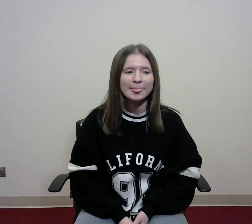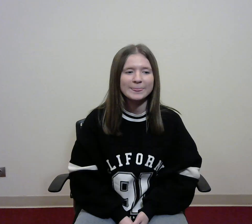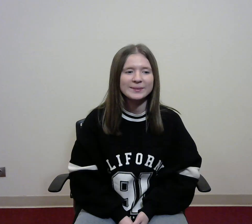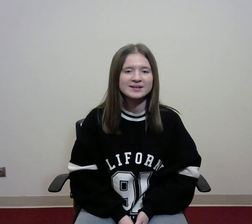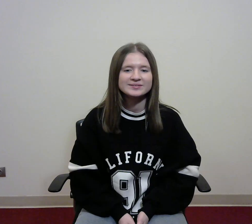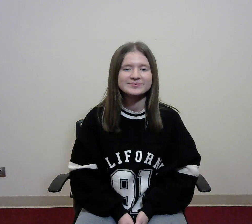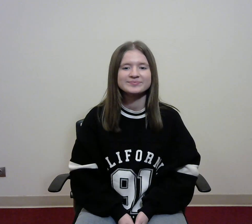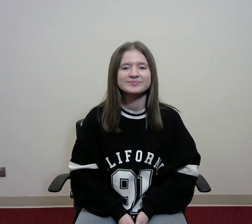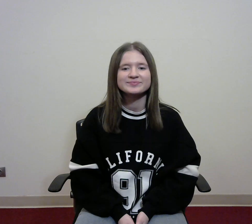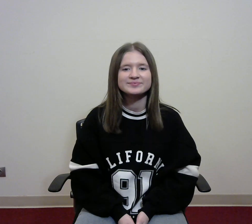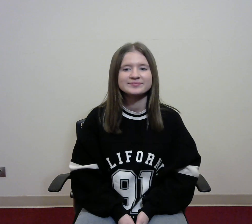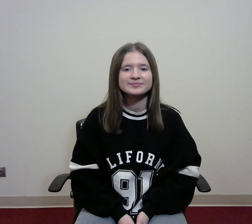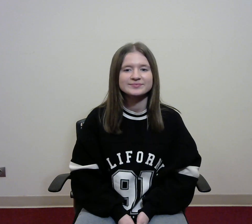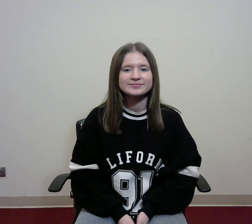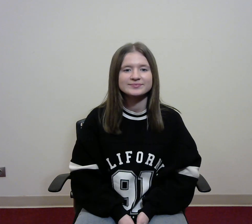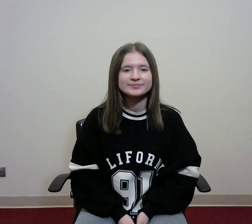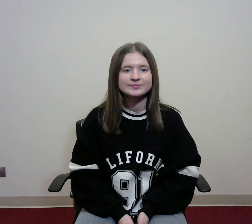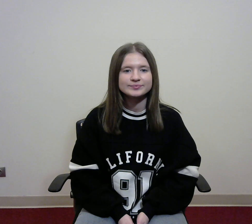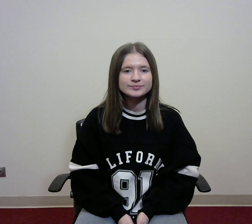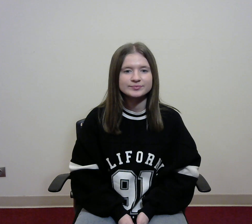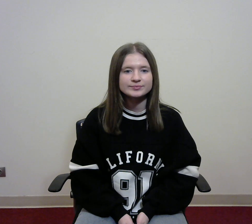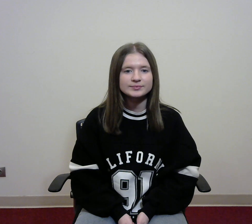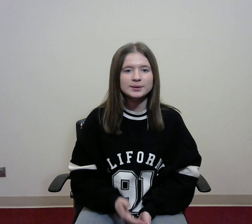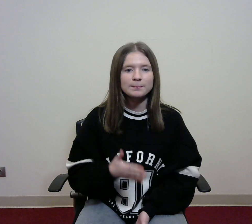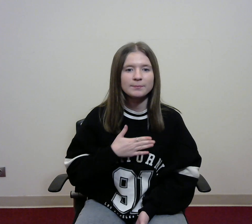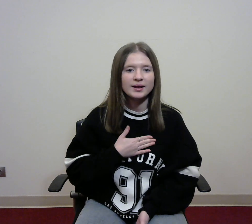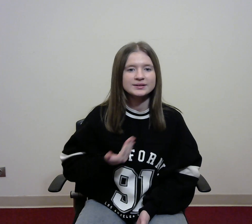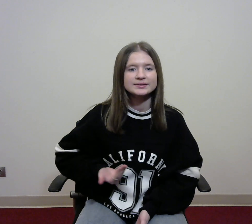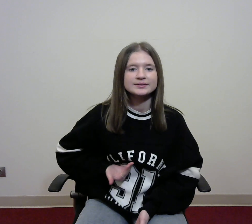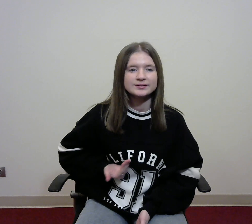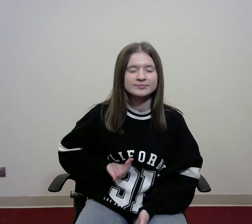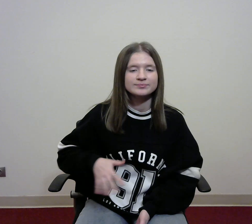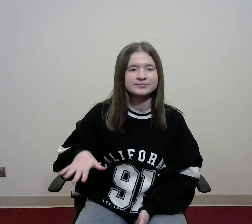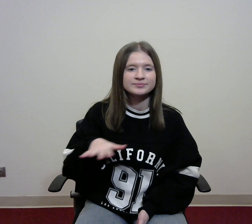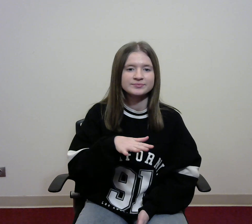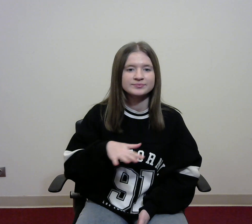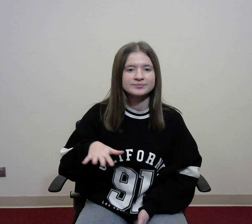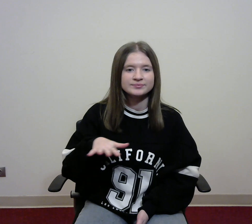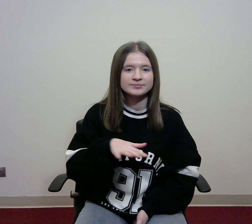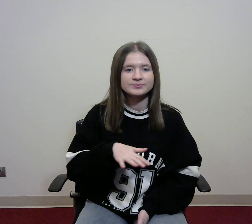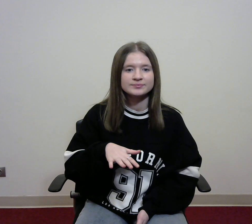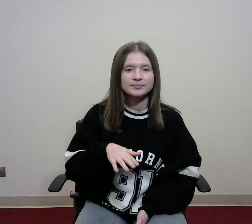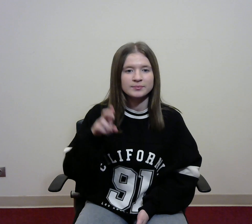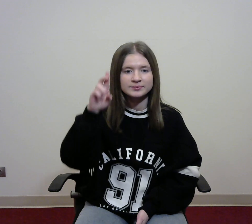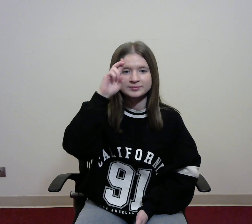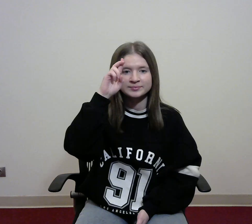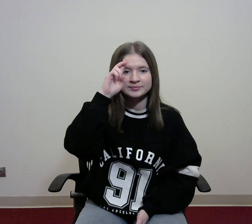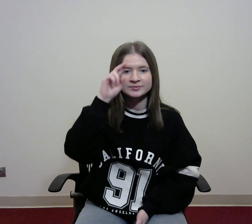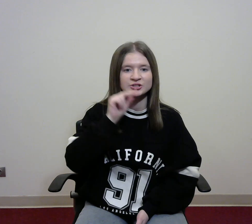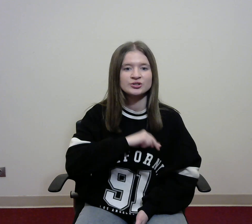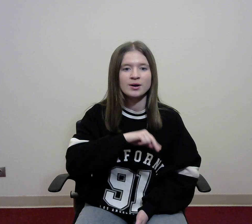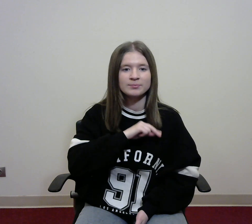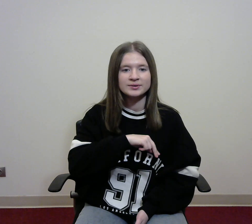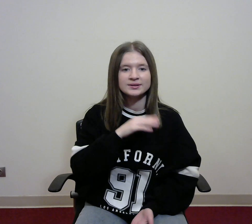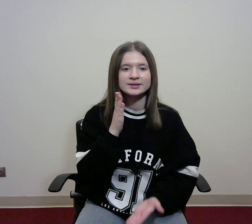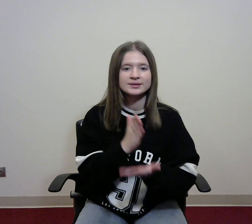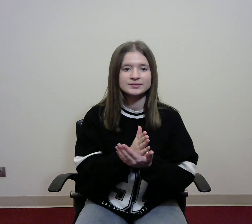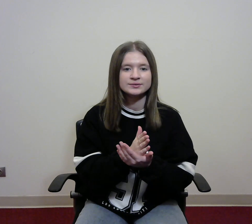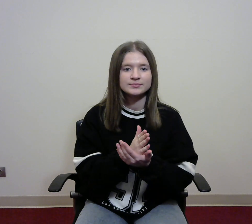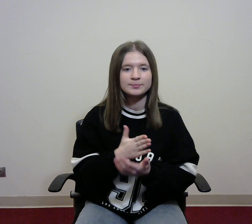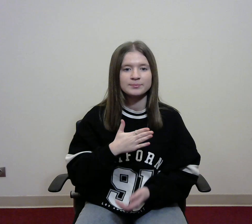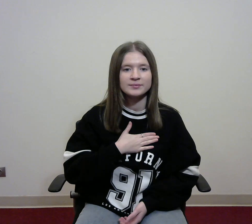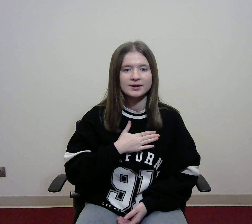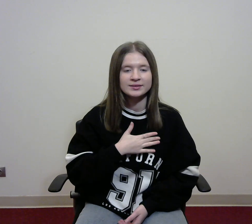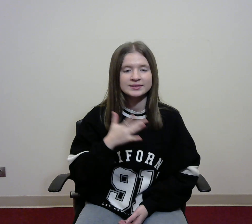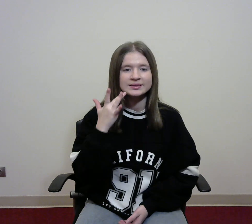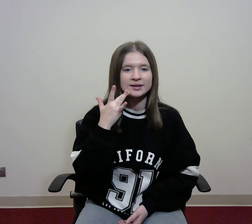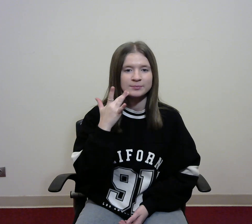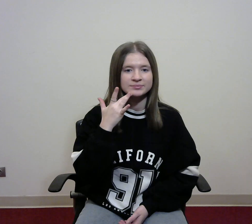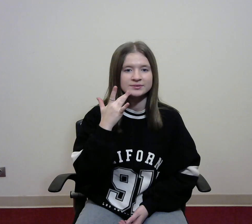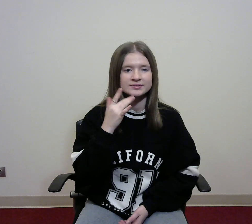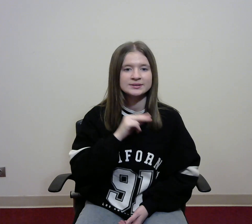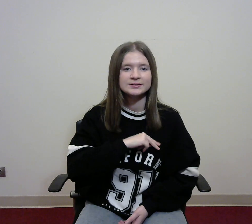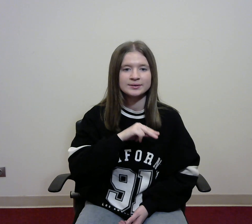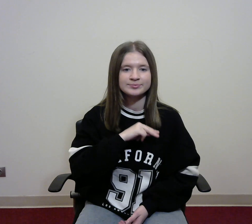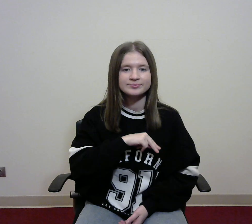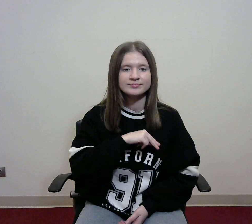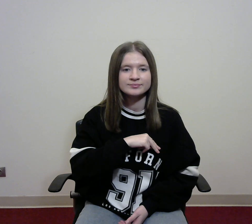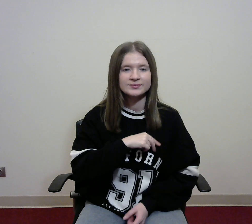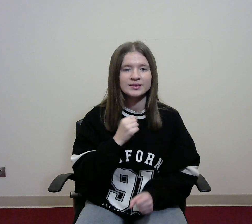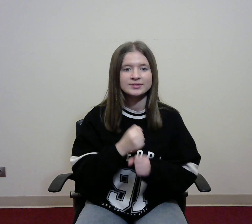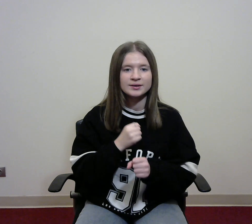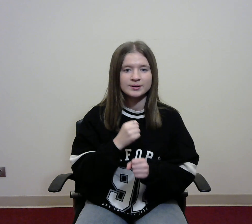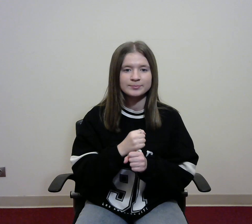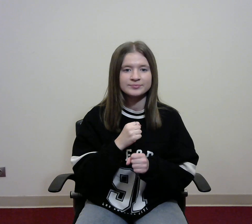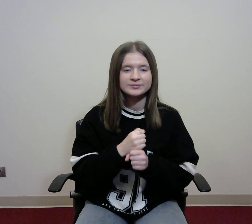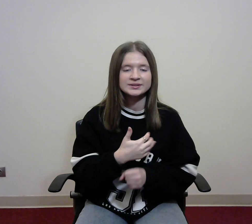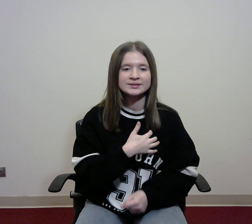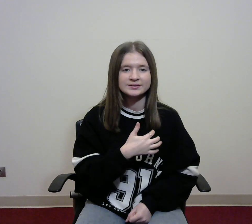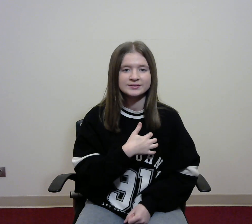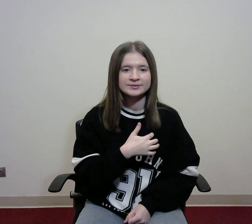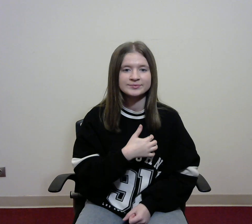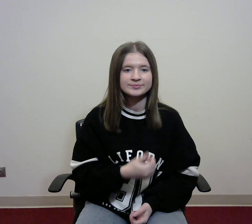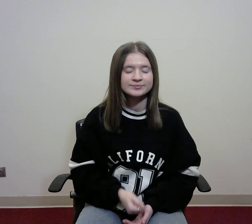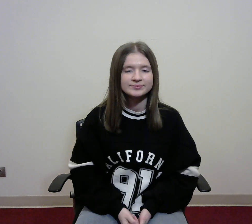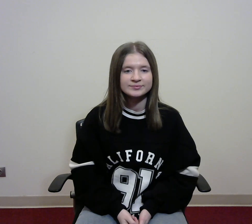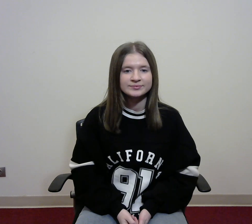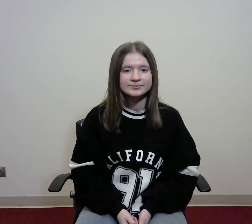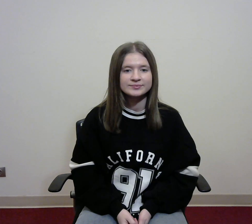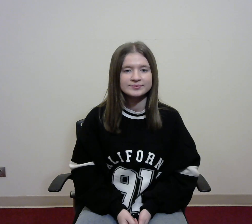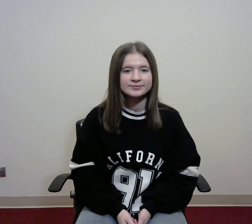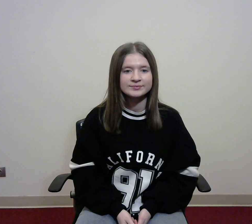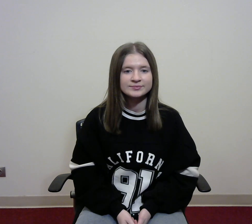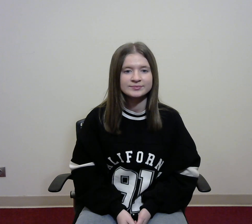Mənim yaşadığım ərazidə dövlət işi var, mən həmin işdə işləmək istəyirəm